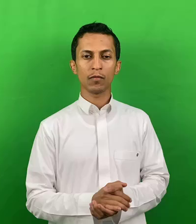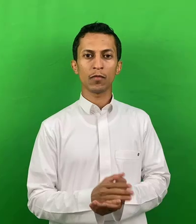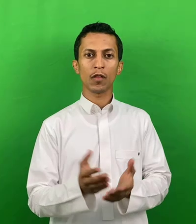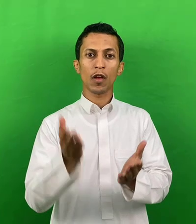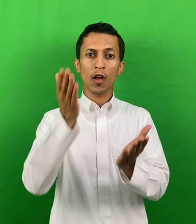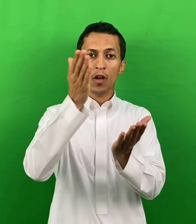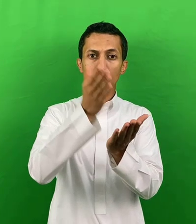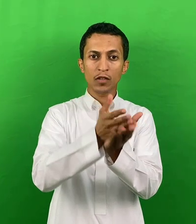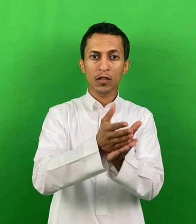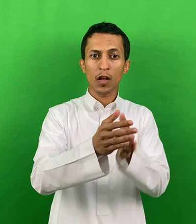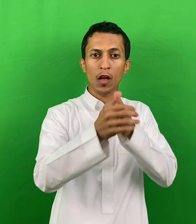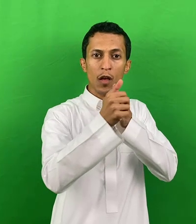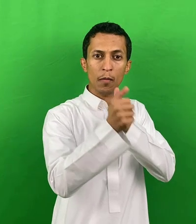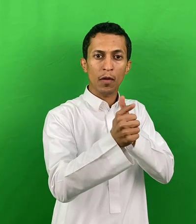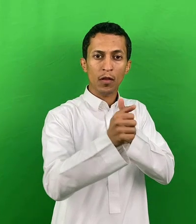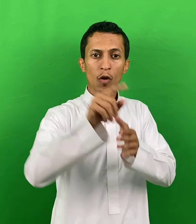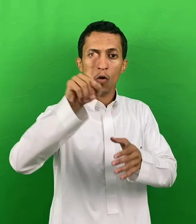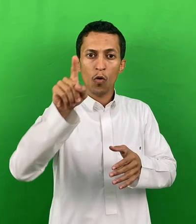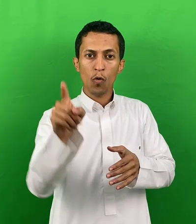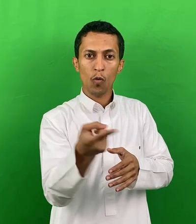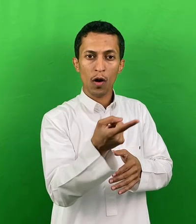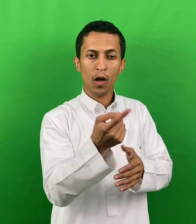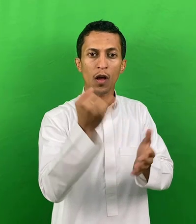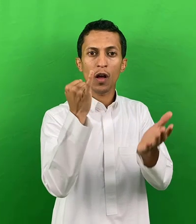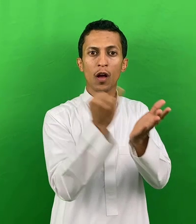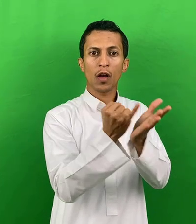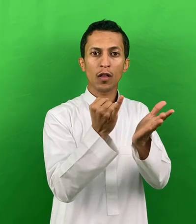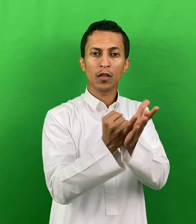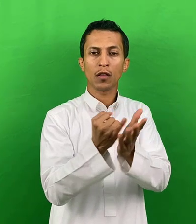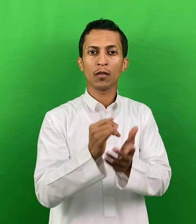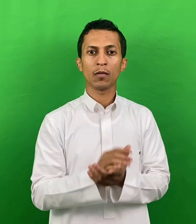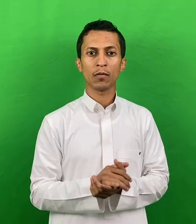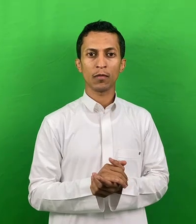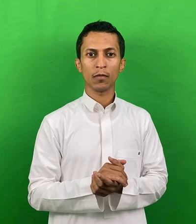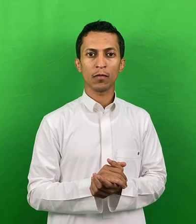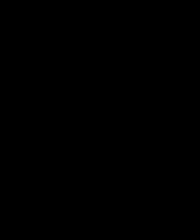أصلح أئمتنا وولاة أمورنا